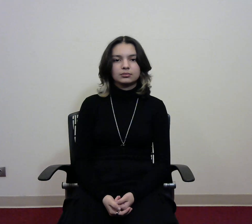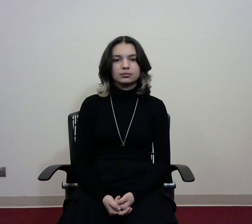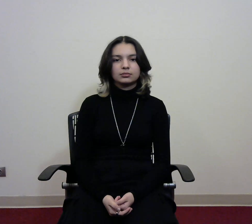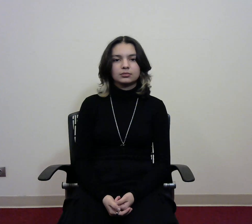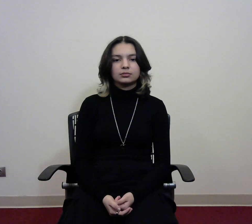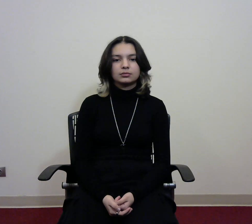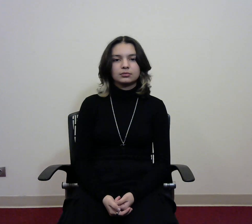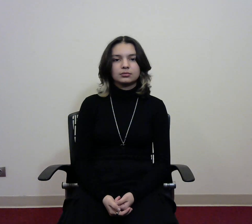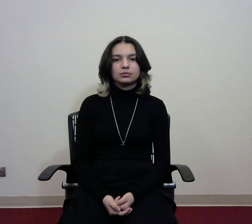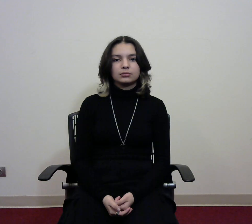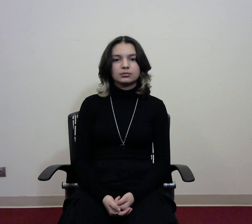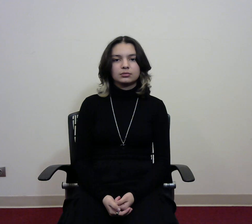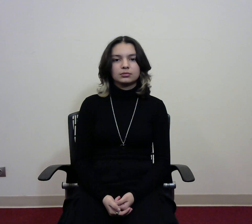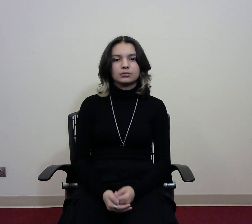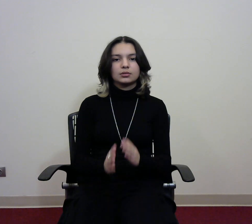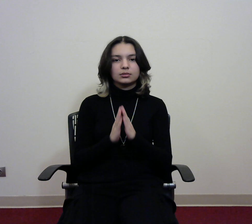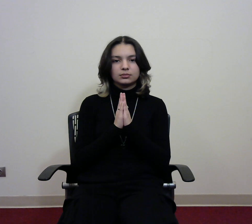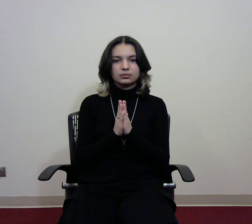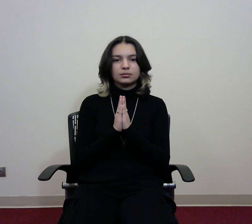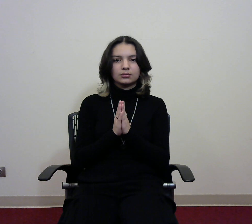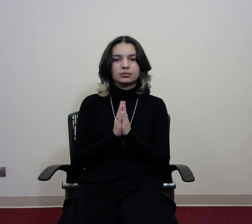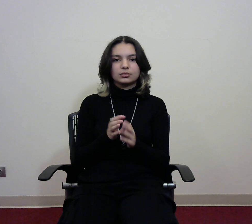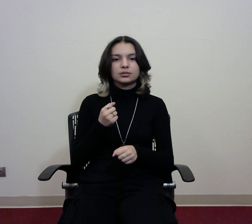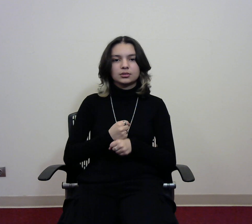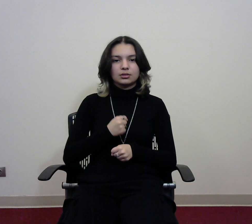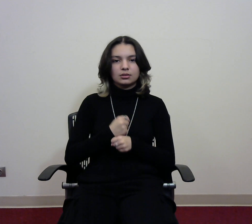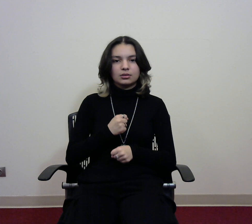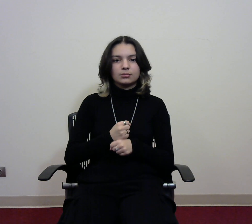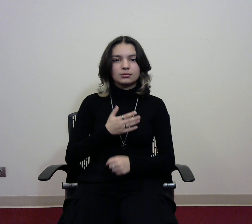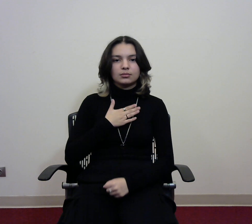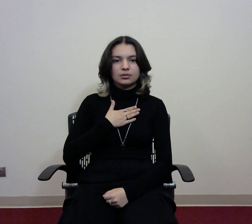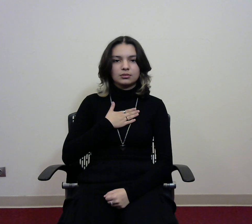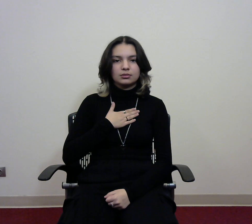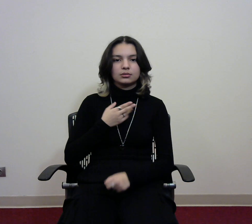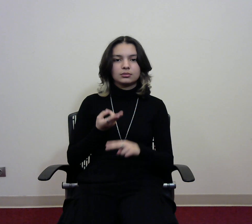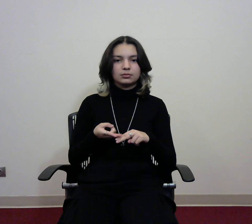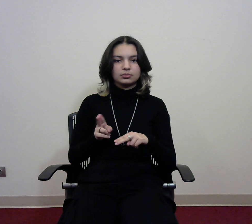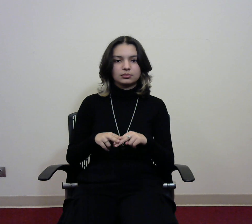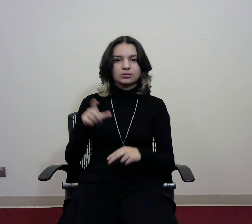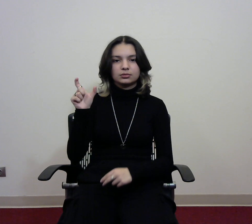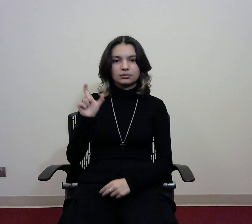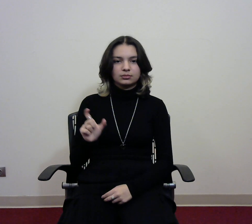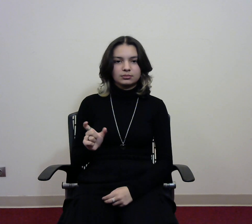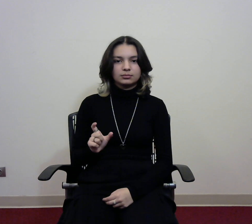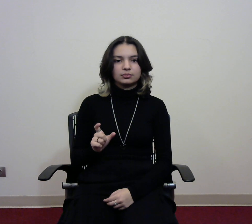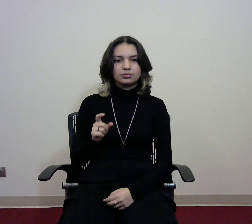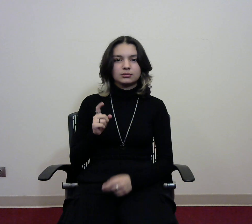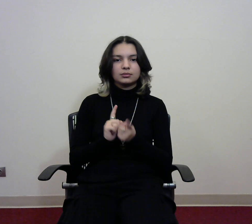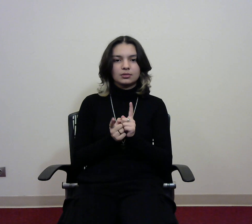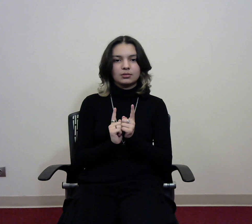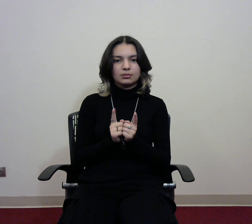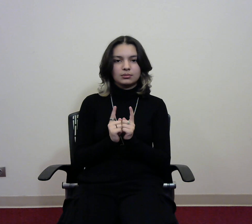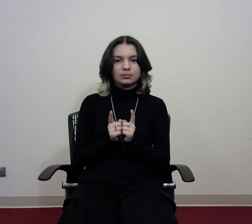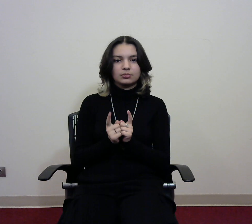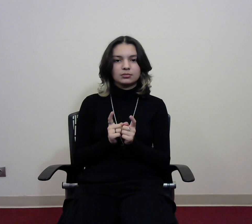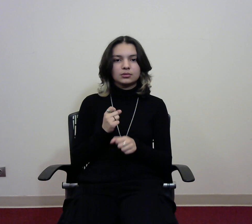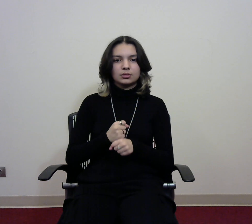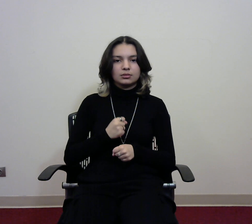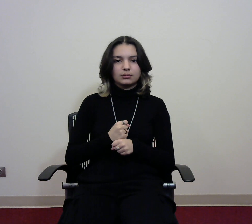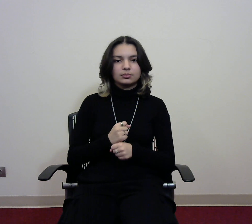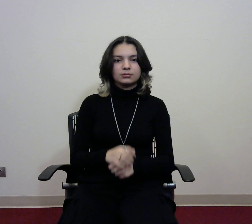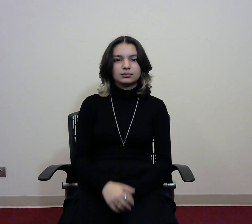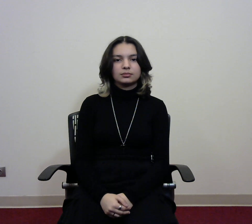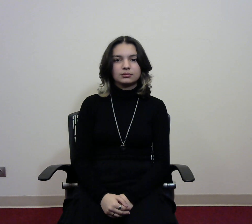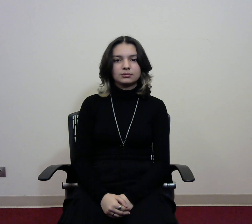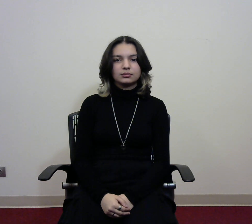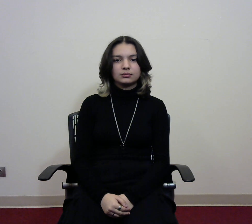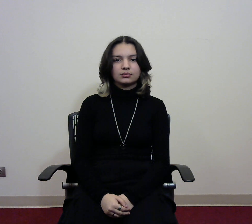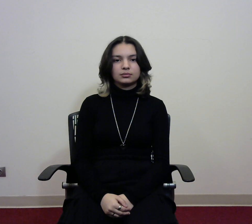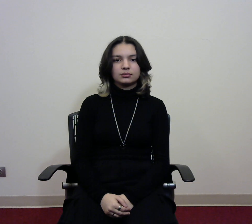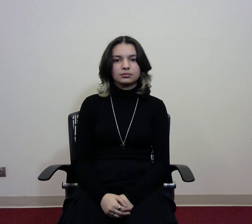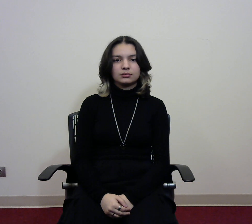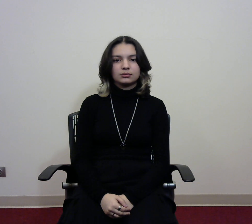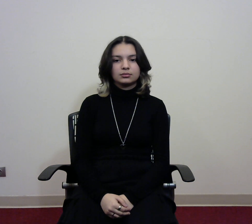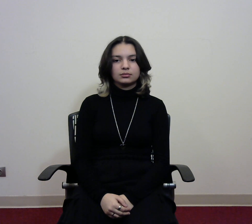Xahiş edirəm, mənə bu şeiri tərcümə edin